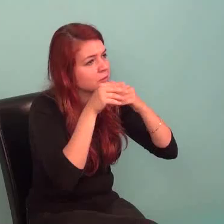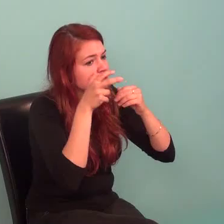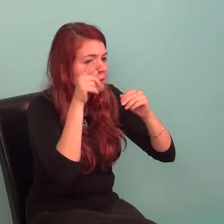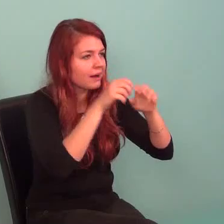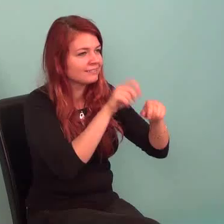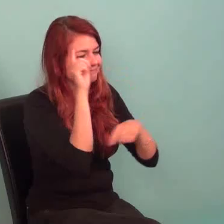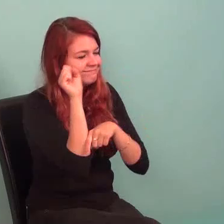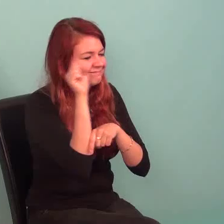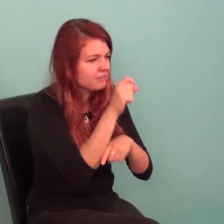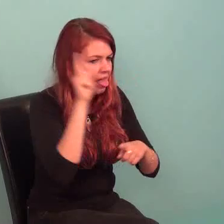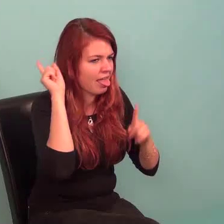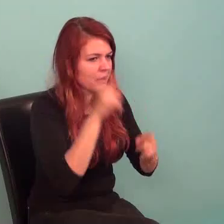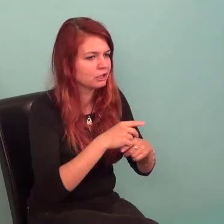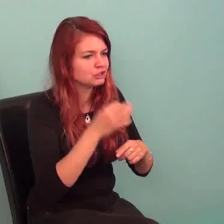Wkłada do dziupli głowę, a stamtąd wyłania się sowa.